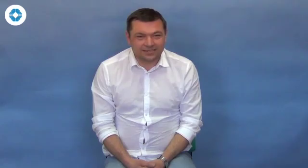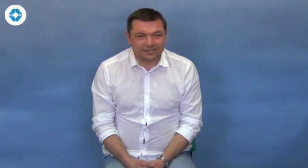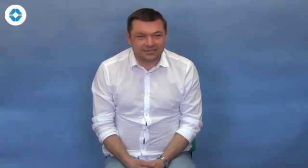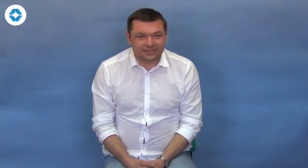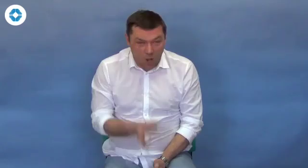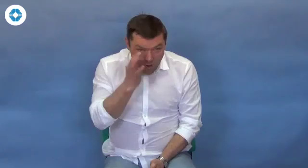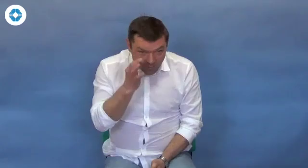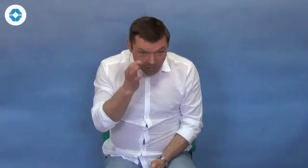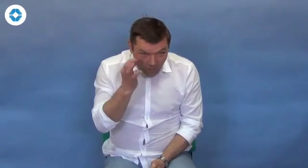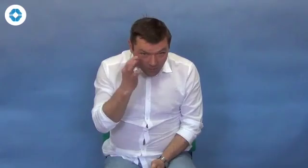Kot?